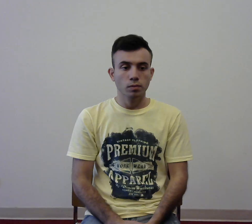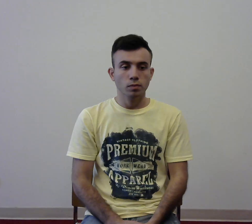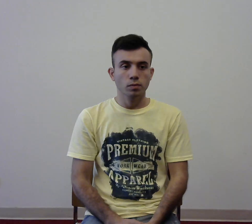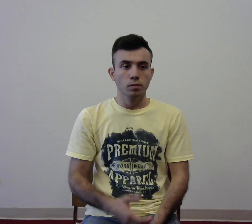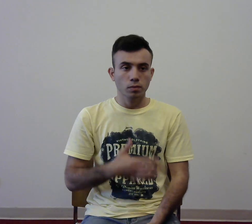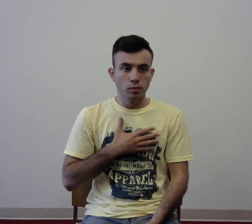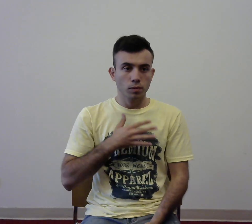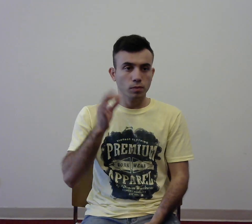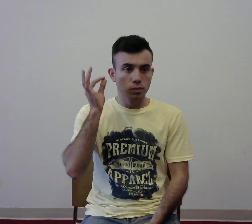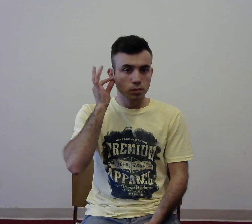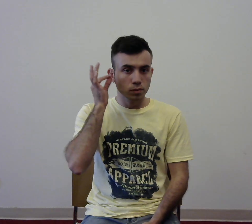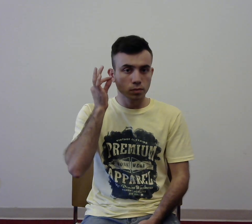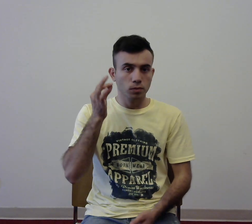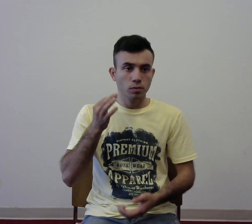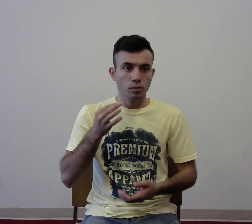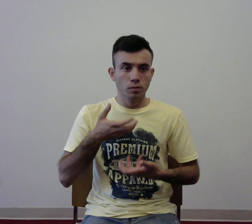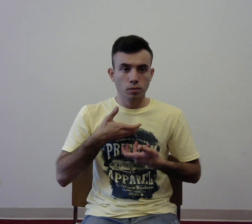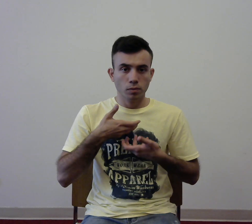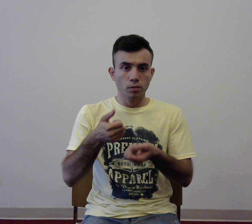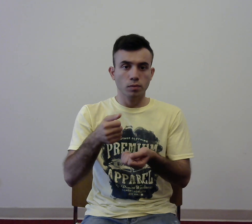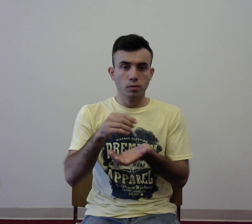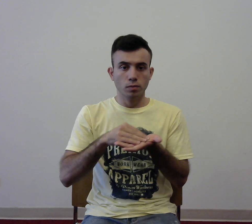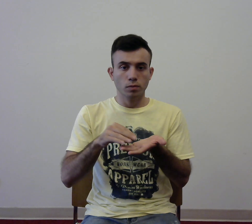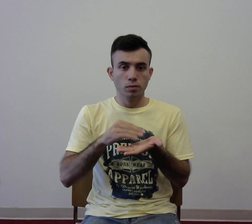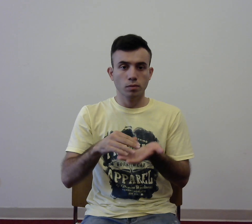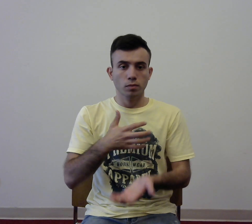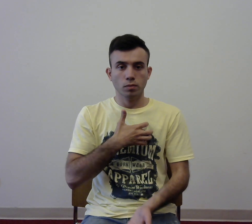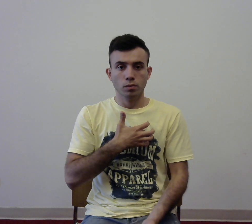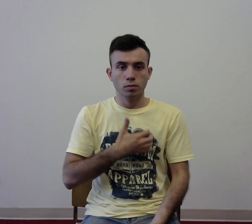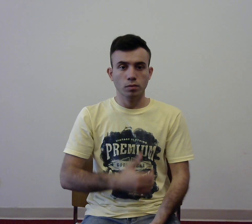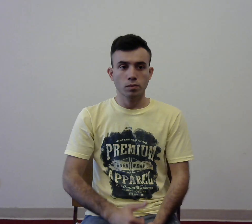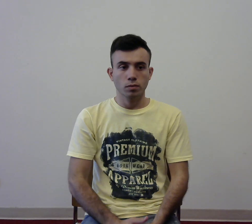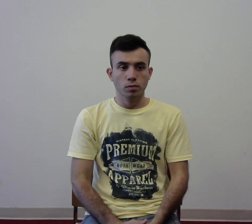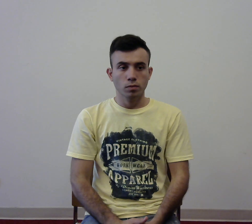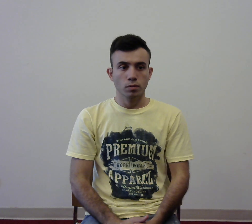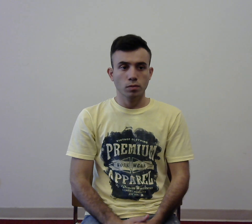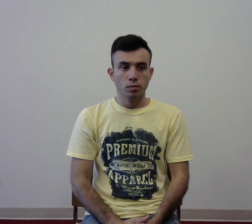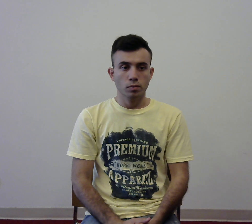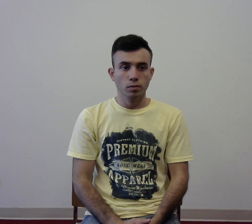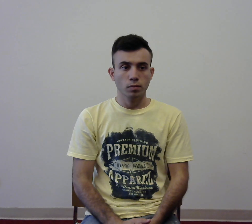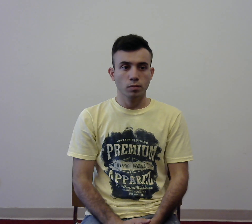Mən həkimin qəbuluna yazılmaq istəyirəm